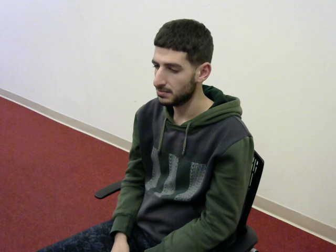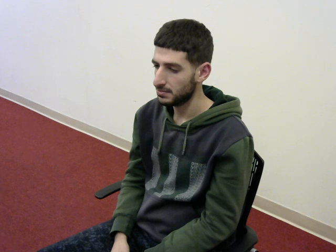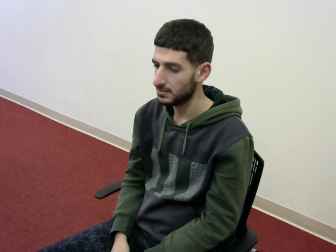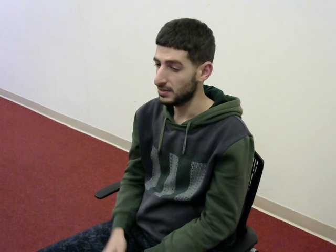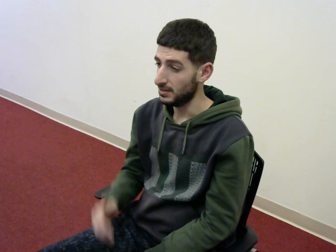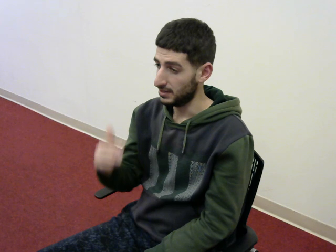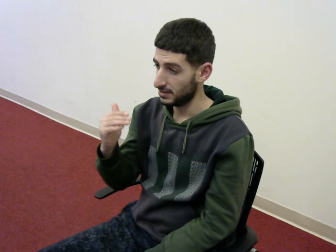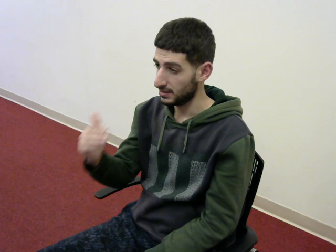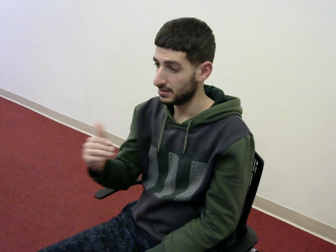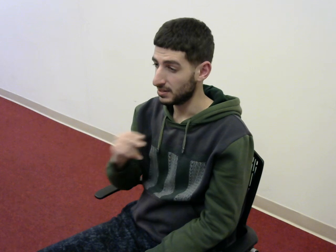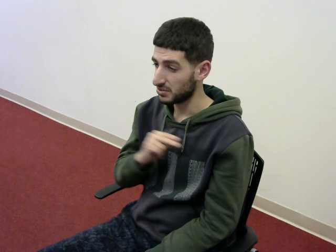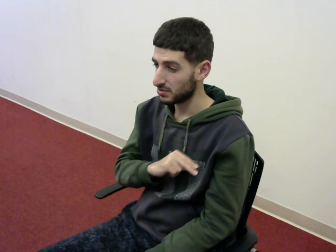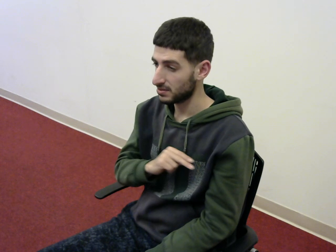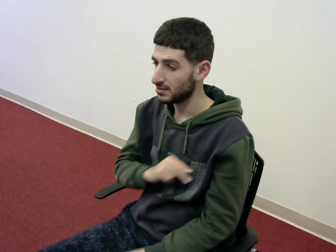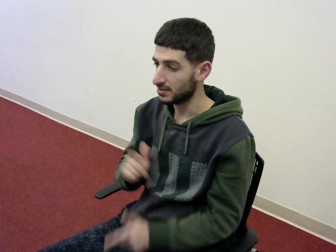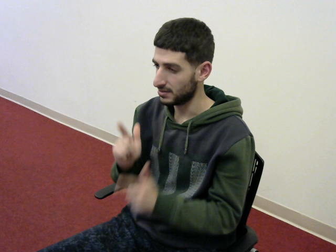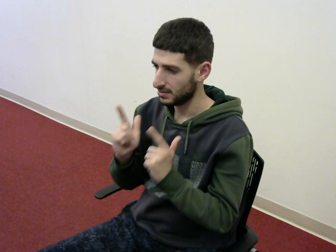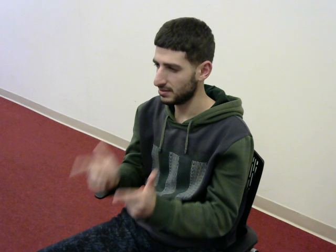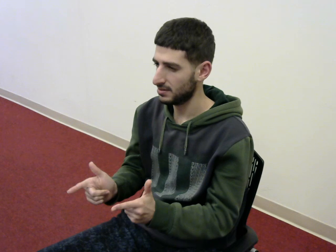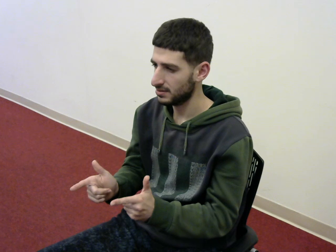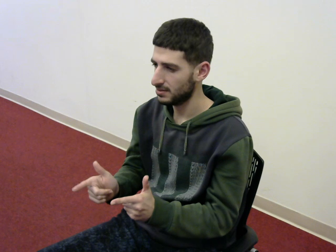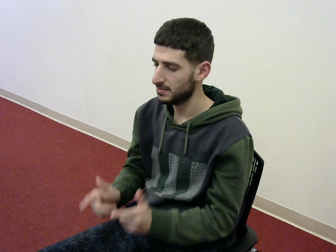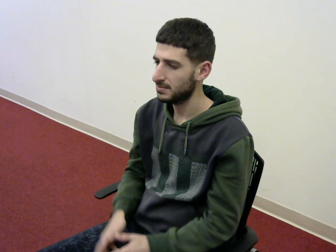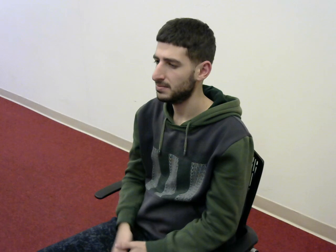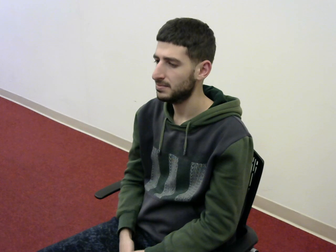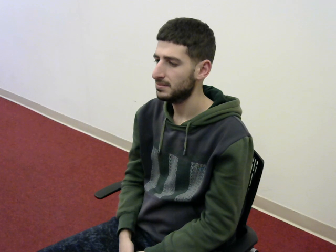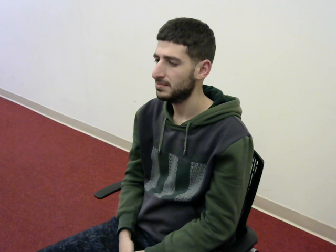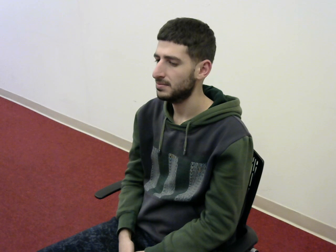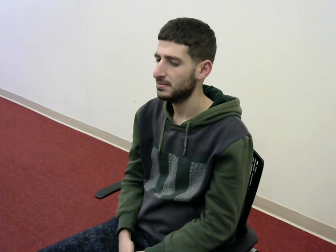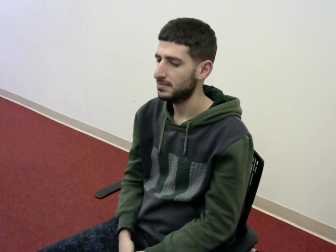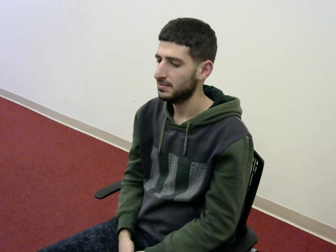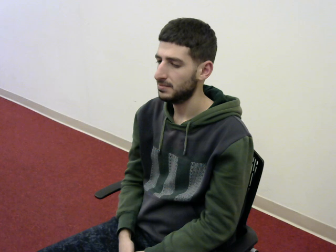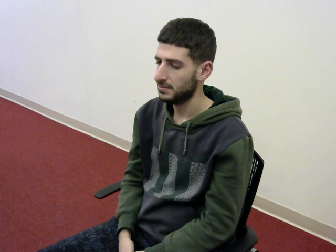Siz işdən razısınız?